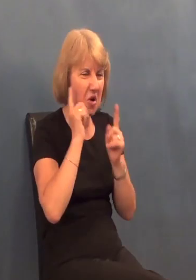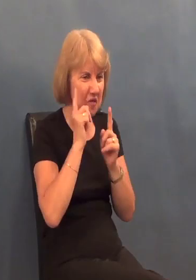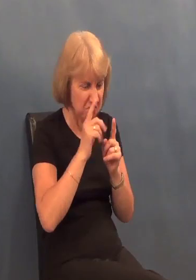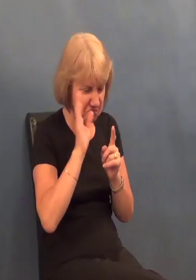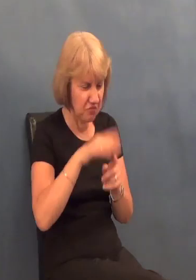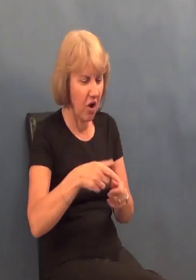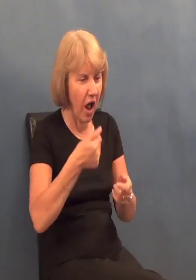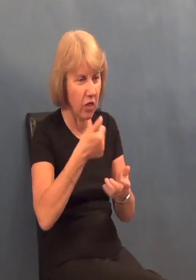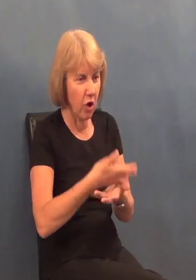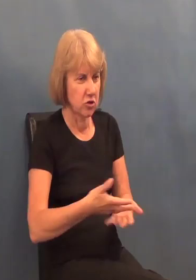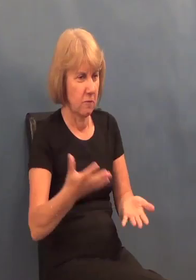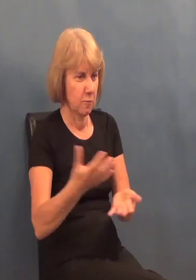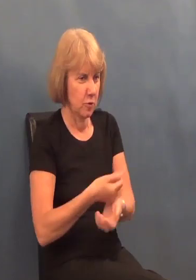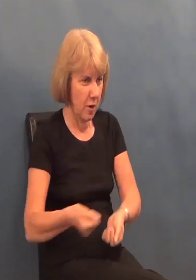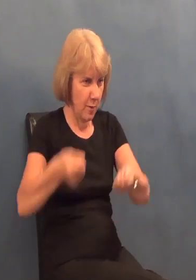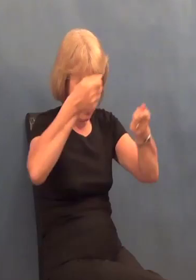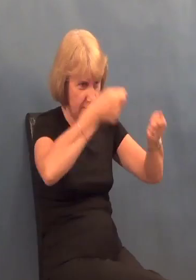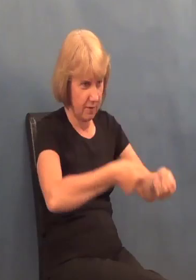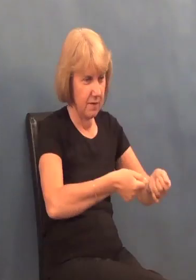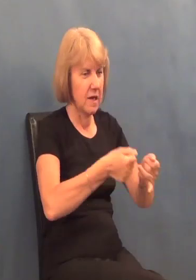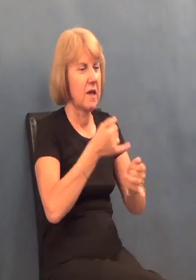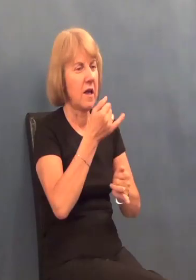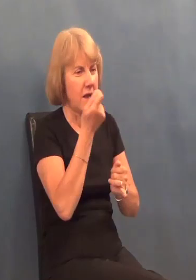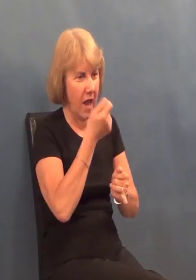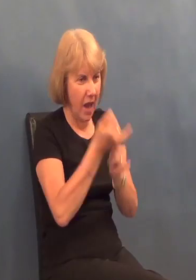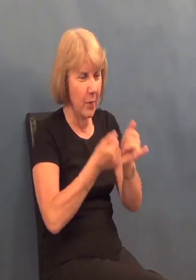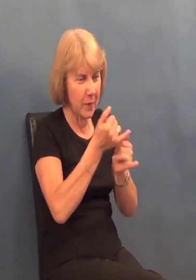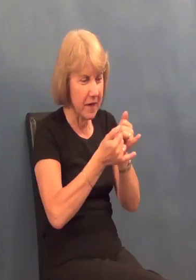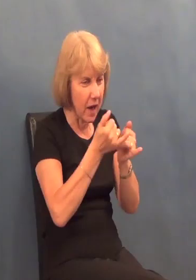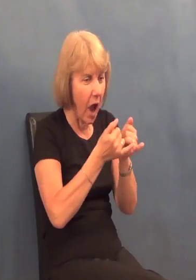Więc chłopak bierze jeden kosz, stawia go na rower i odjeżdża.